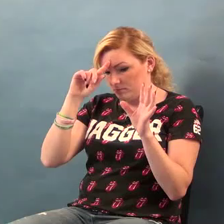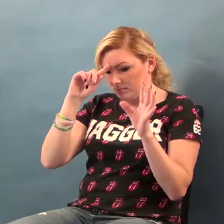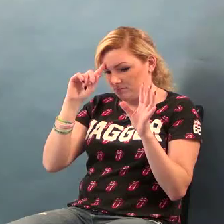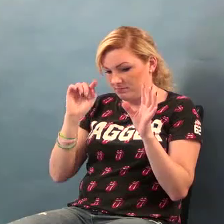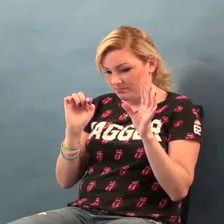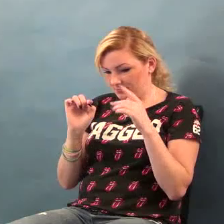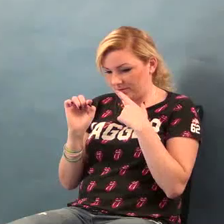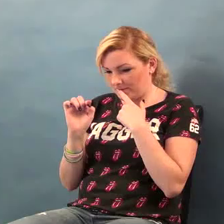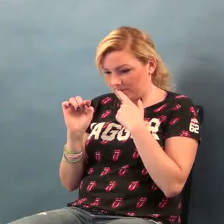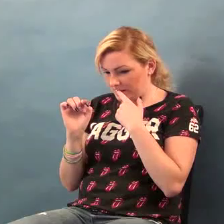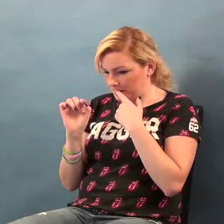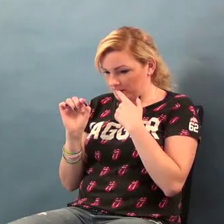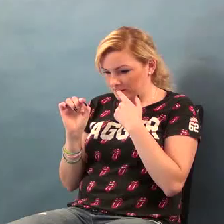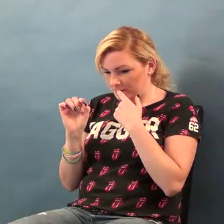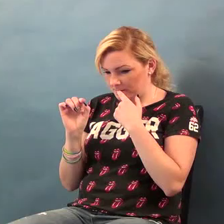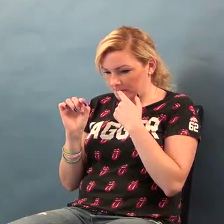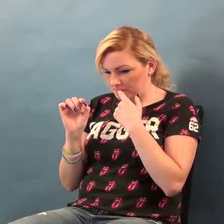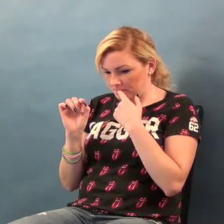Też wtedy pracuję, od ósmej do szesnastej.